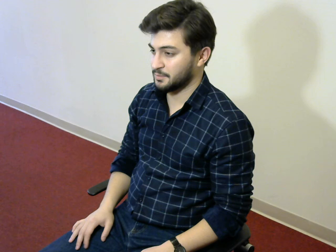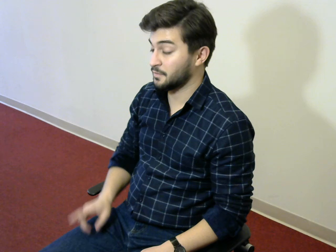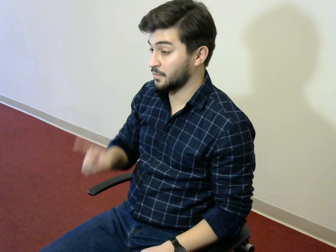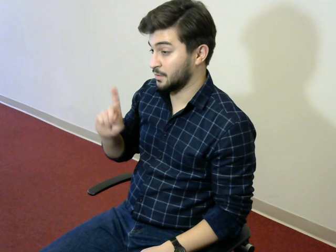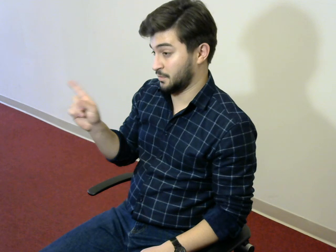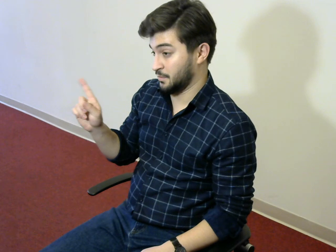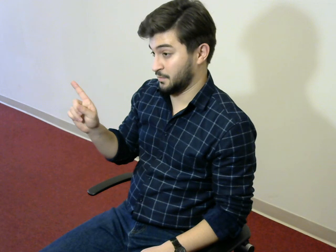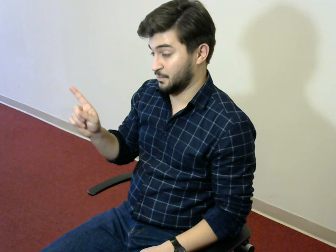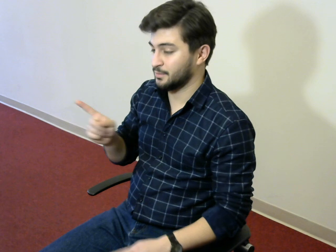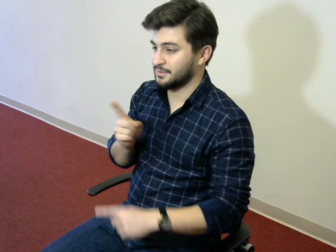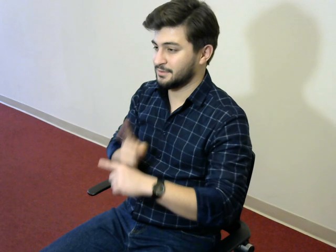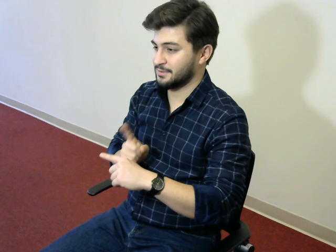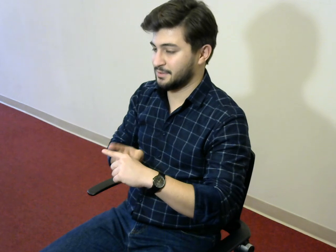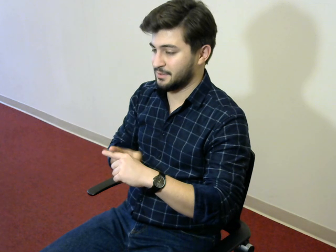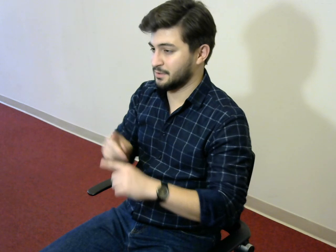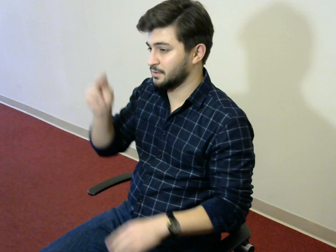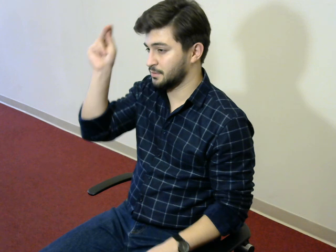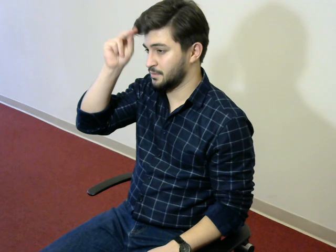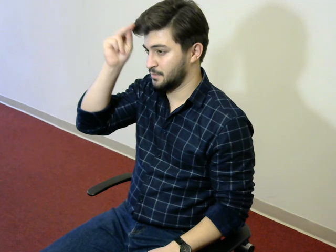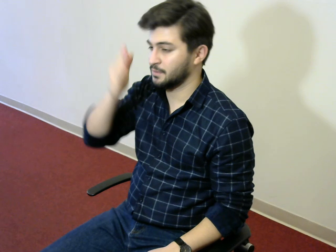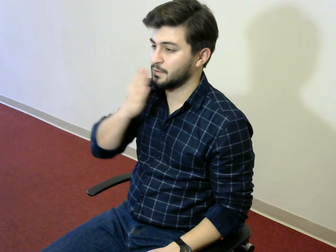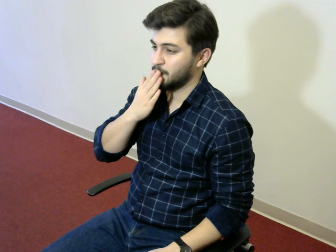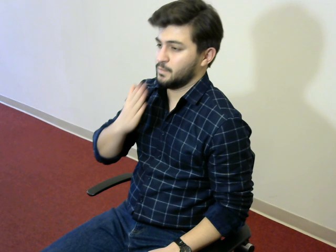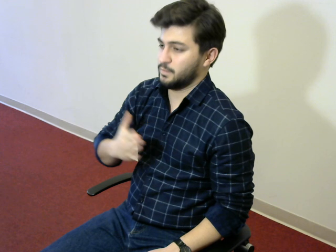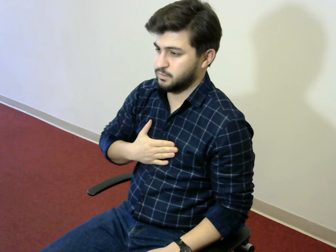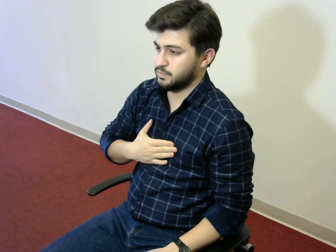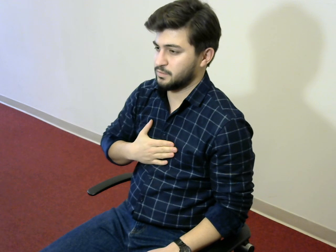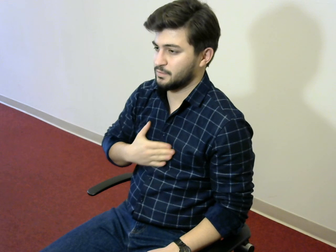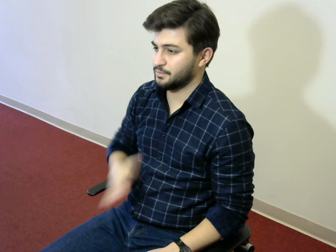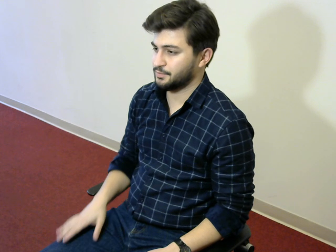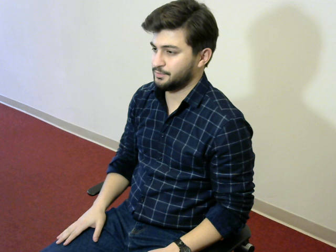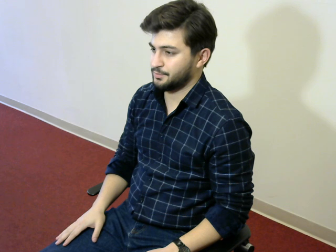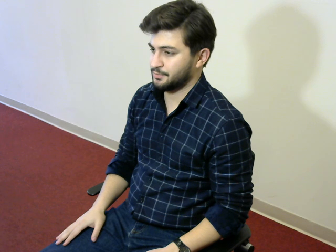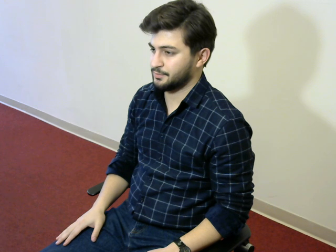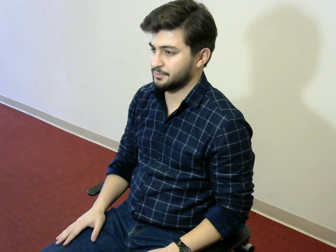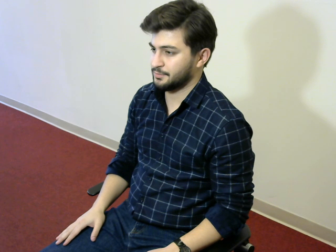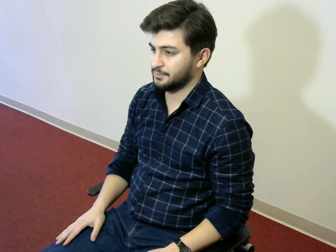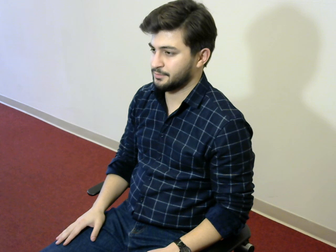O riyazi dərsləri sevir